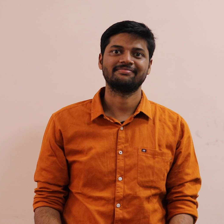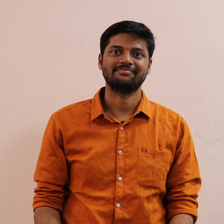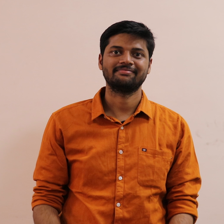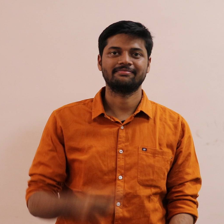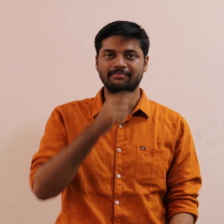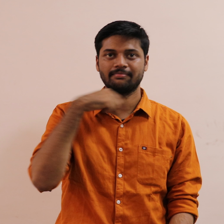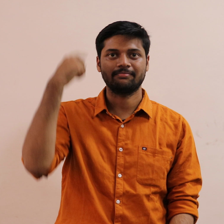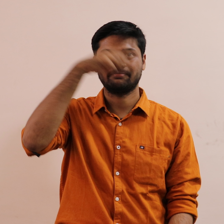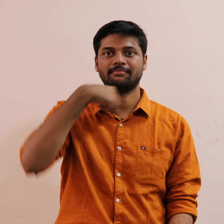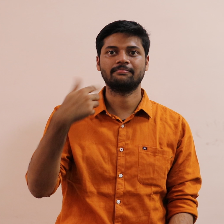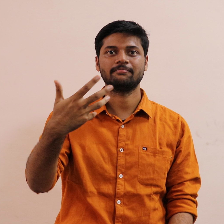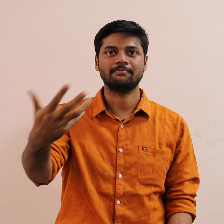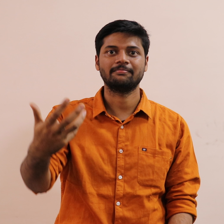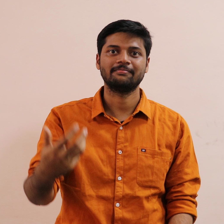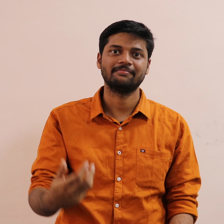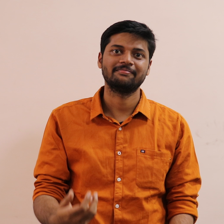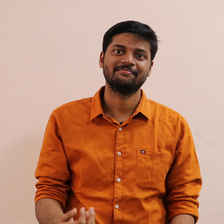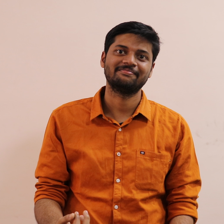who are you